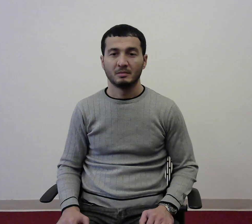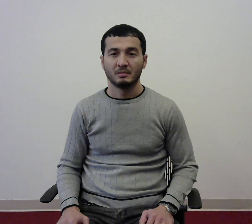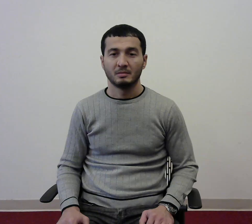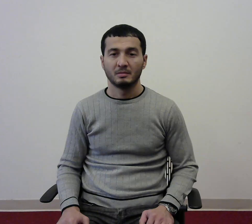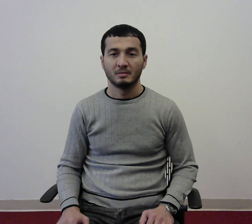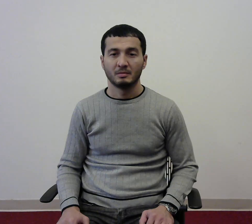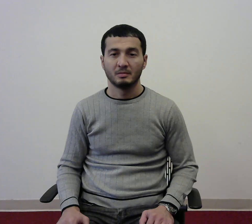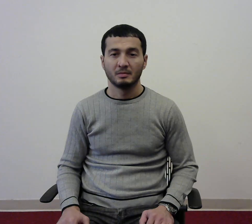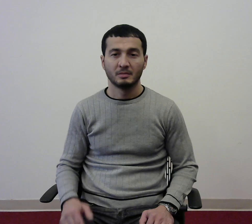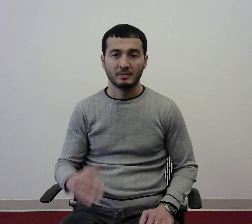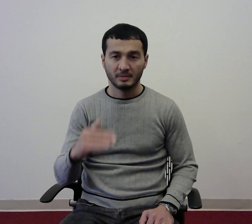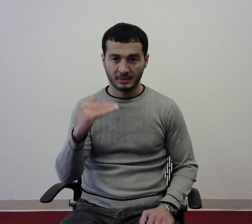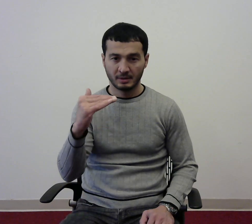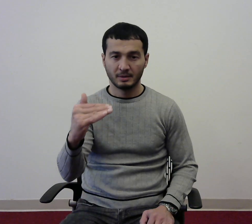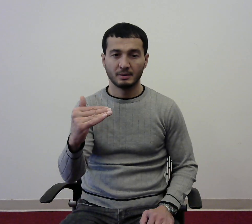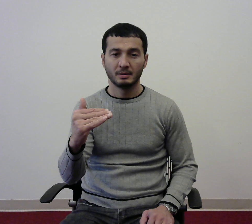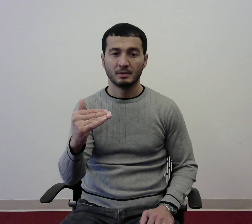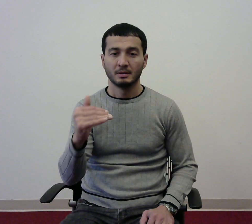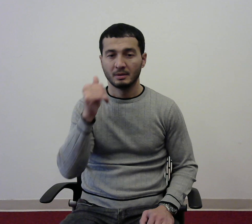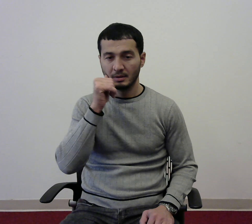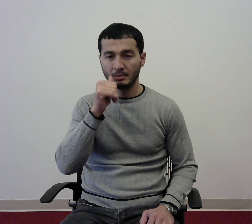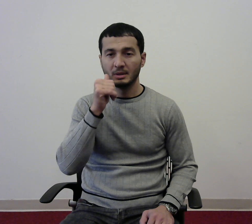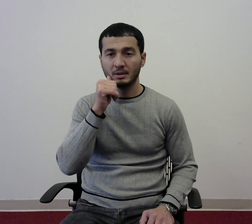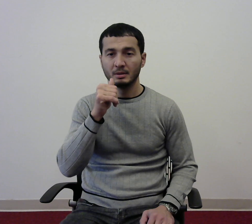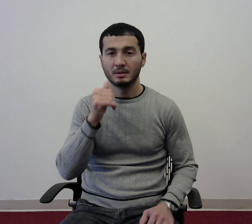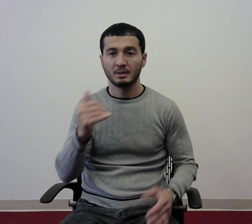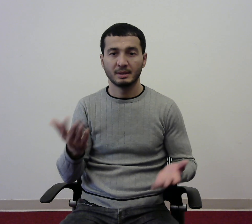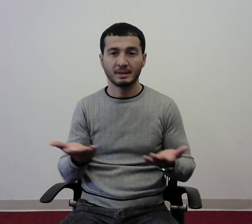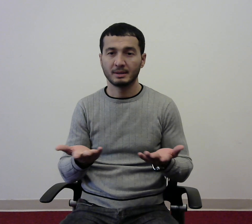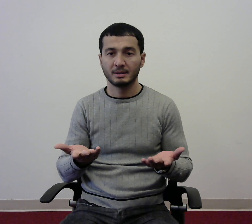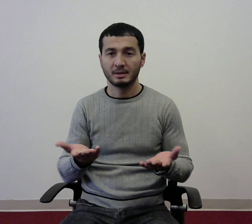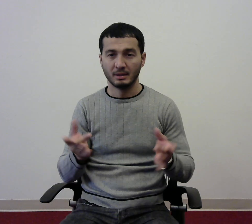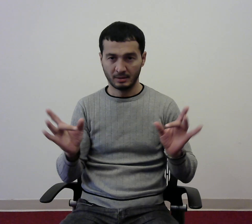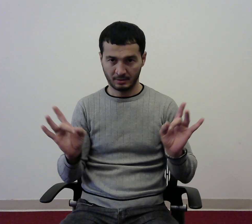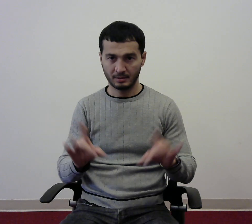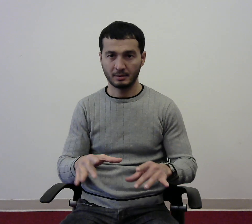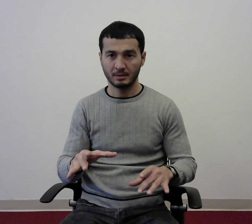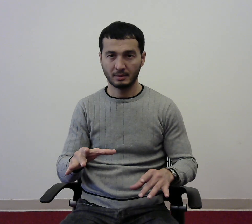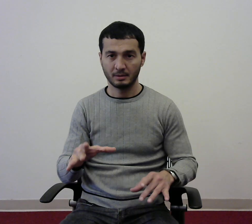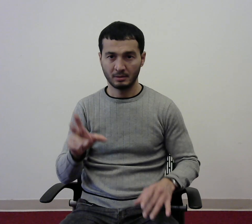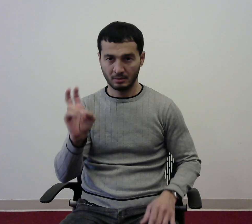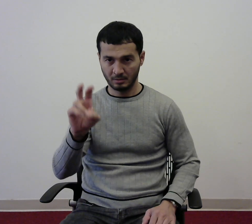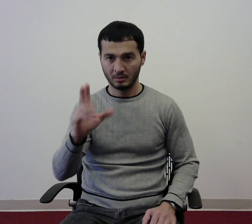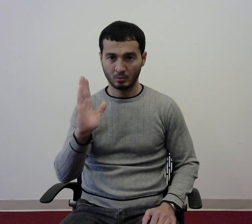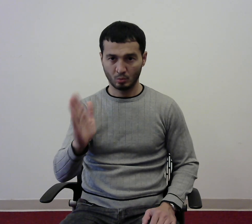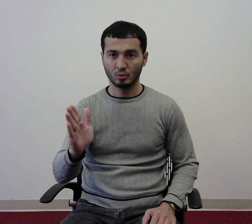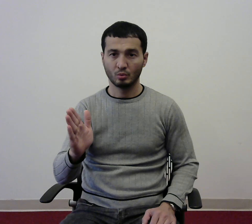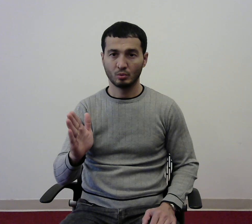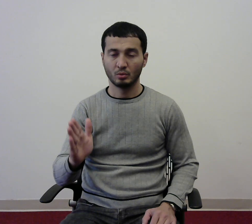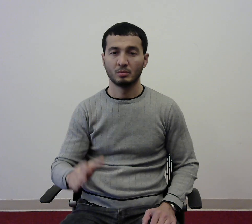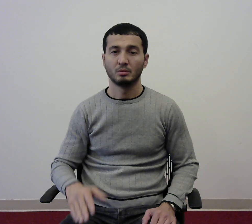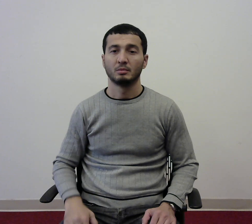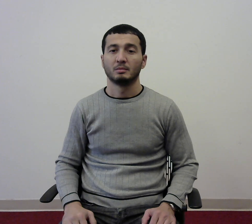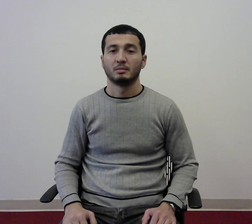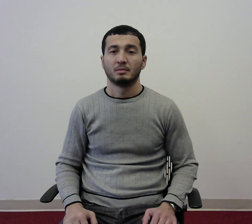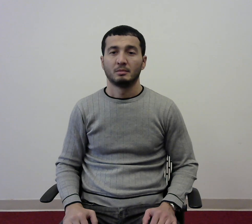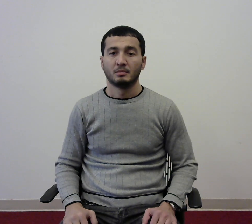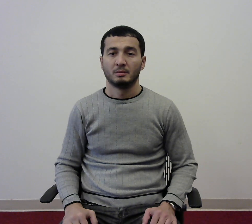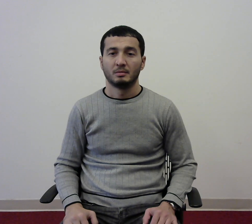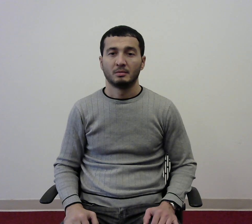Siz sabah hansı restorana gedəcəksiniz?